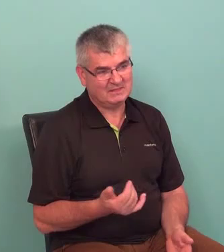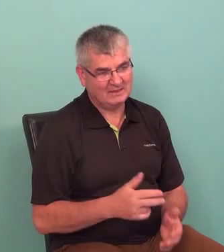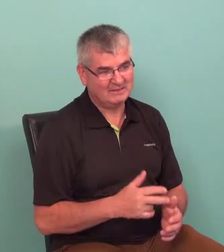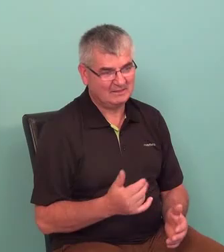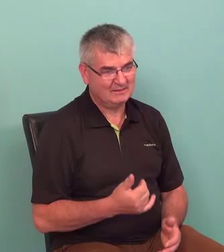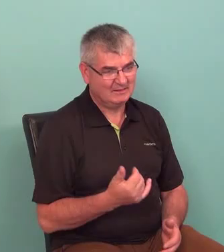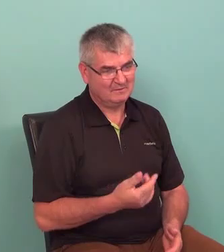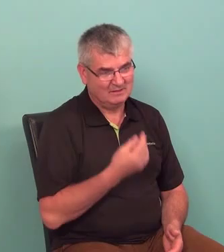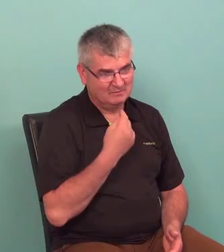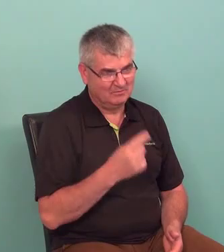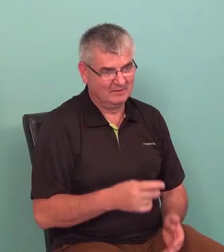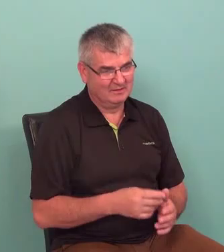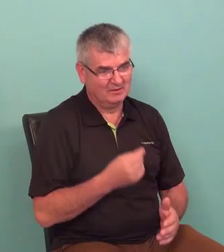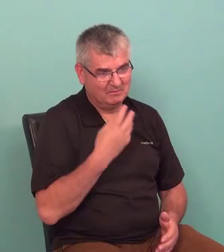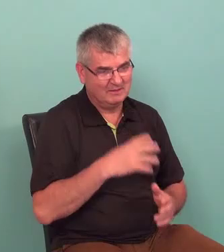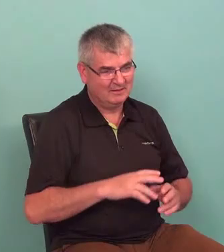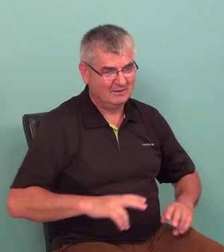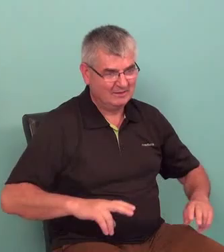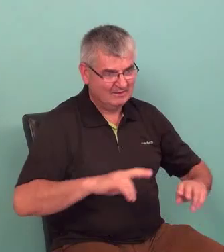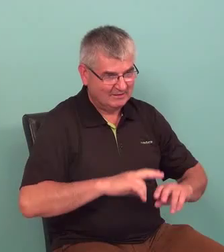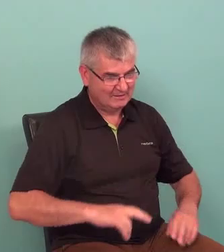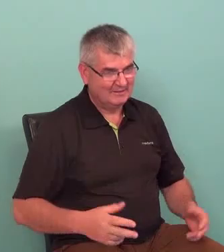Zawsze jak brakuje jedzenia na rodzinny obiad.